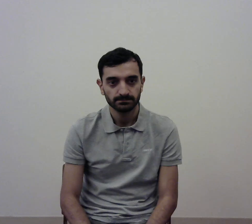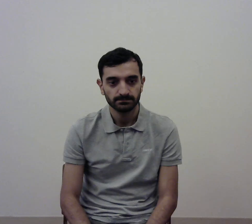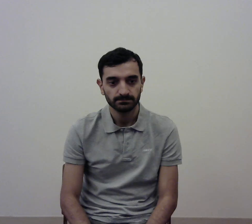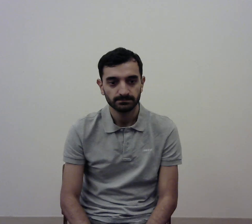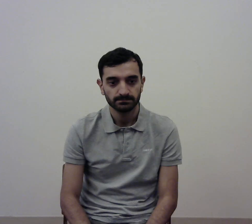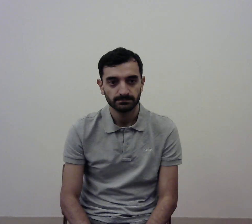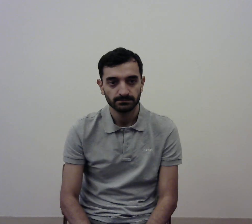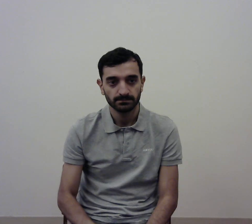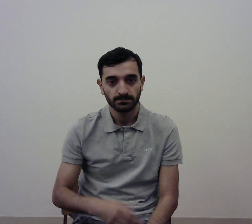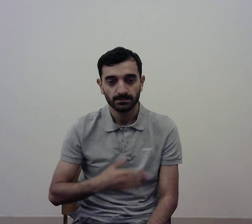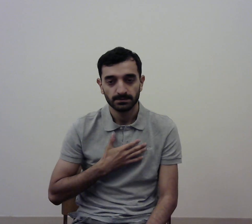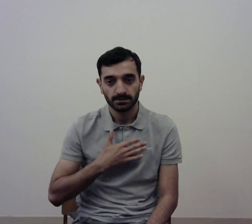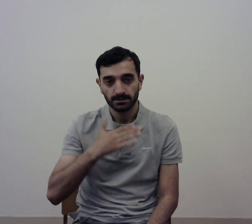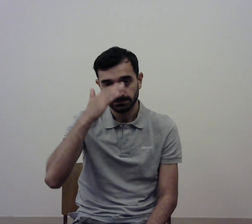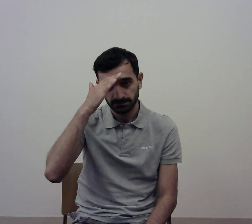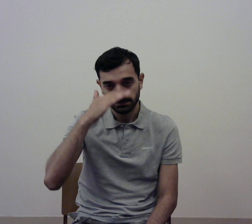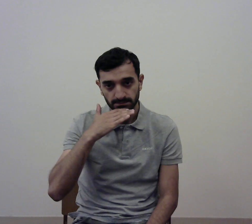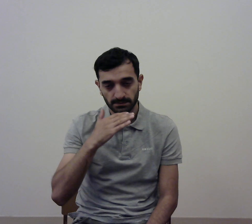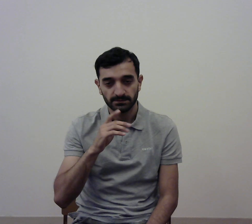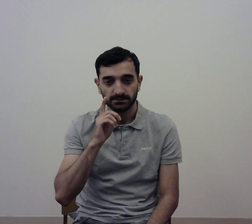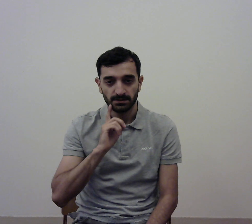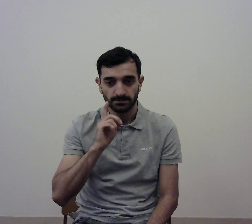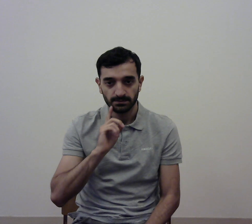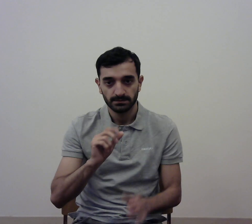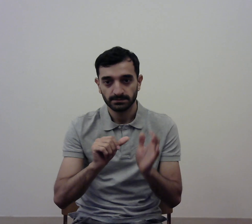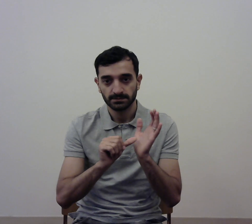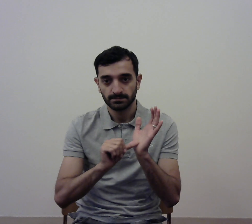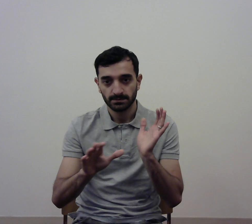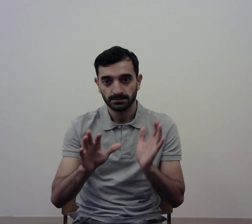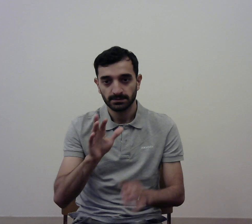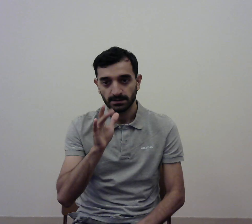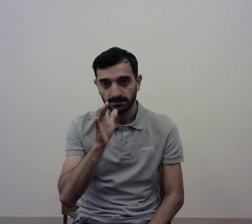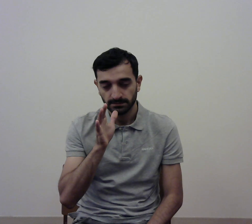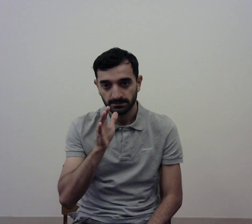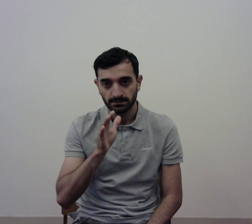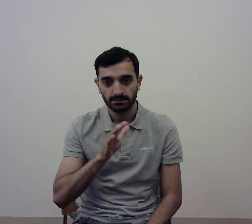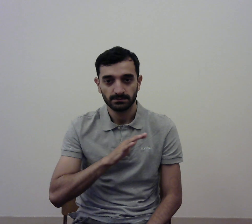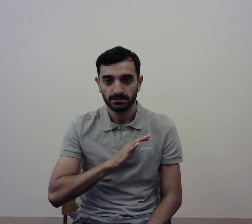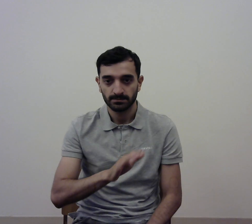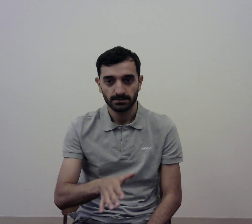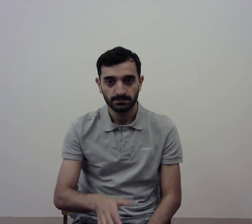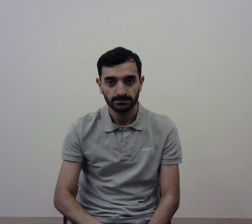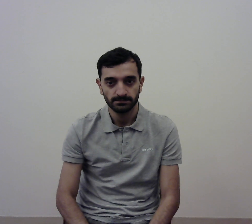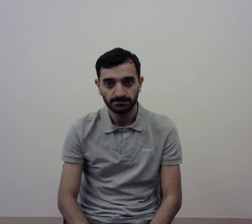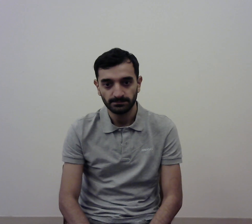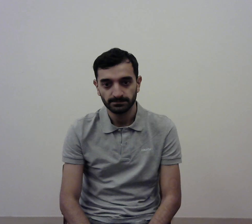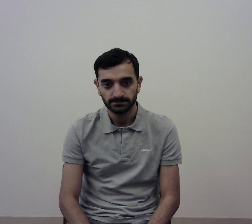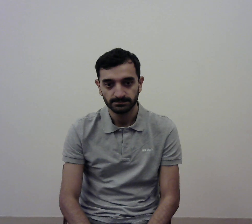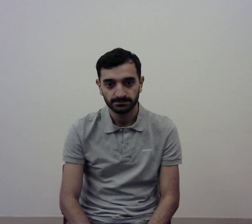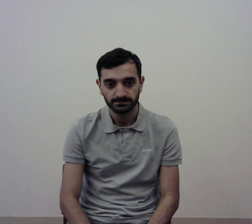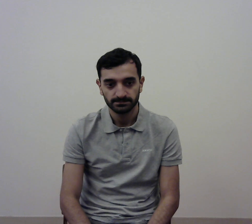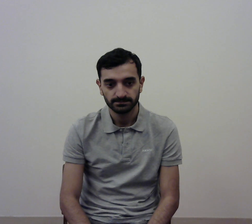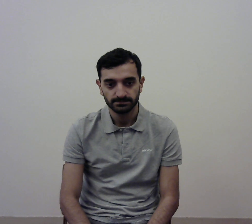Mənim atamın hələ 65 yaşı olmayıb